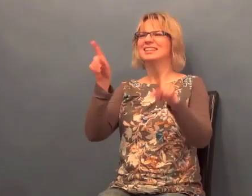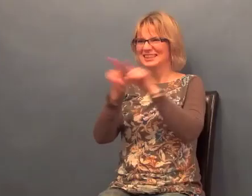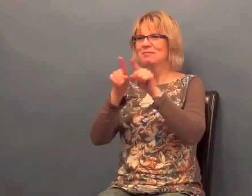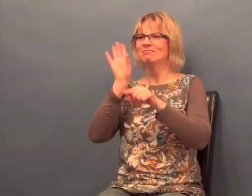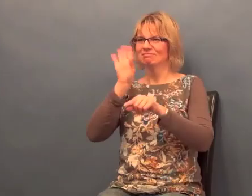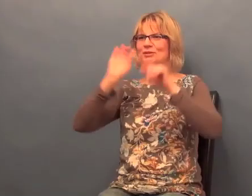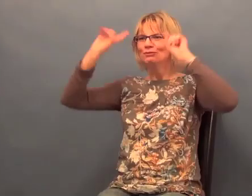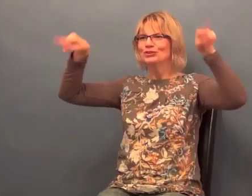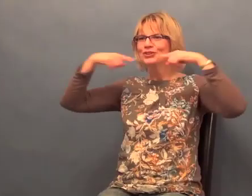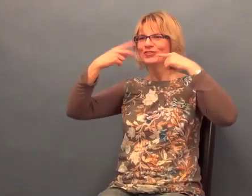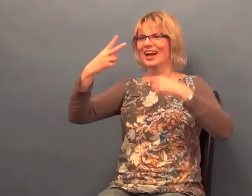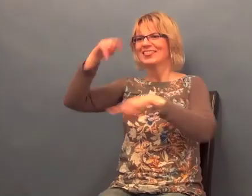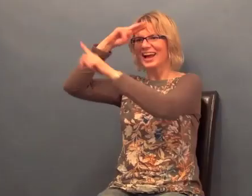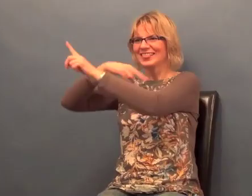Znowu bajka o Myszce Miki, część druga.